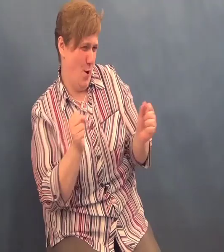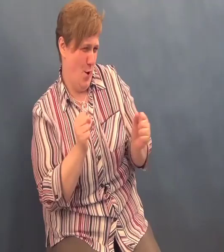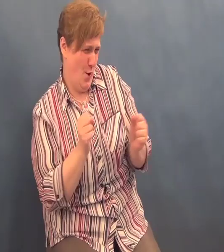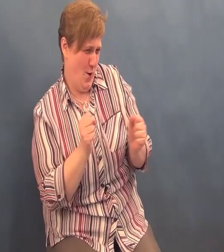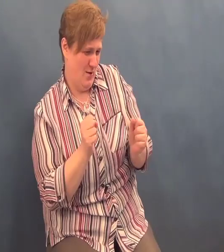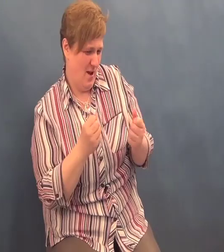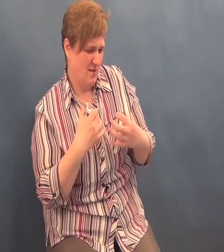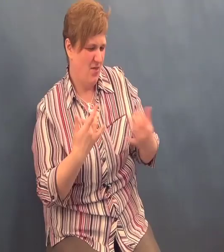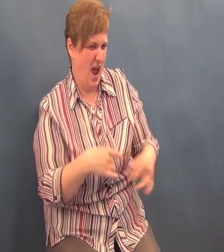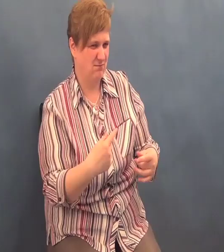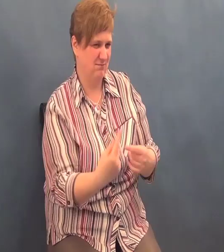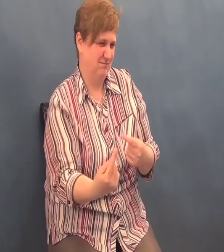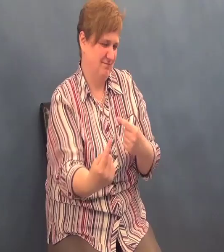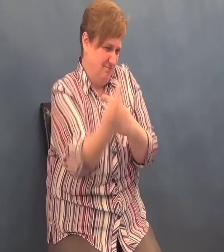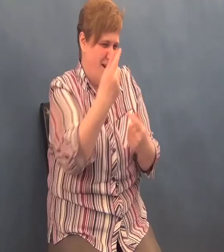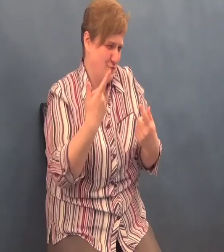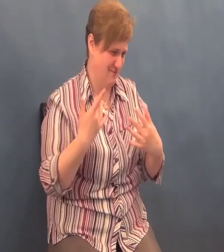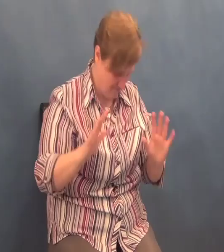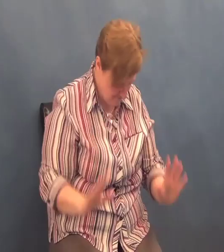Boi się i nie chce, żeby przypadkiem nie dostać strzałą w twarz.